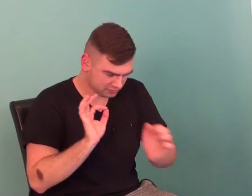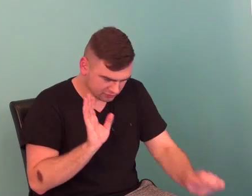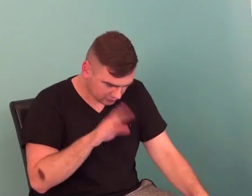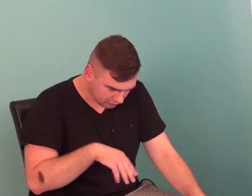Dobra.